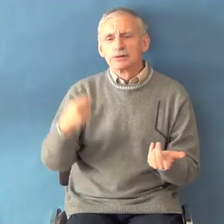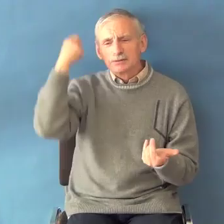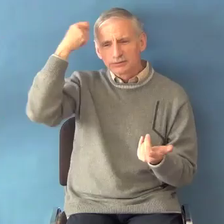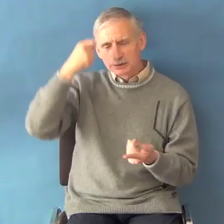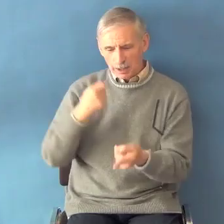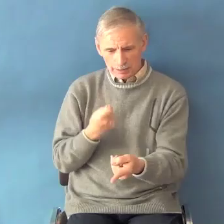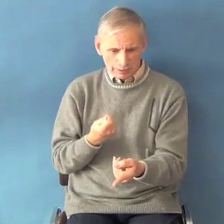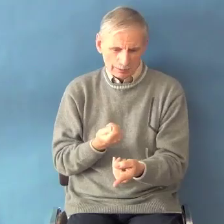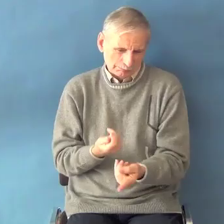Prysznic.